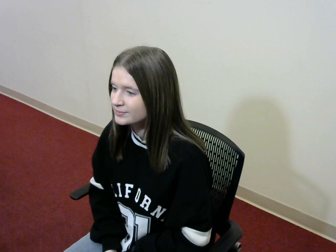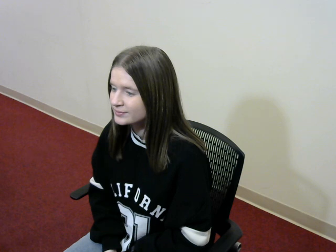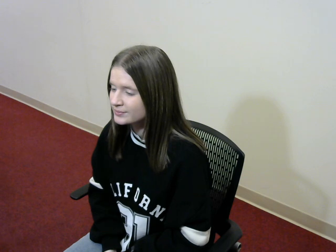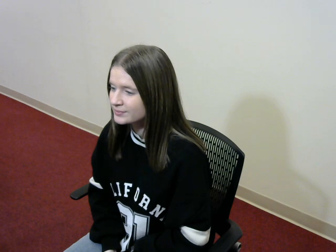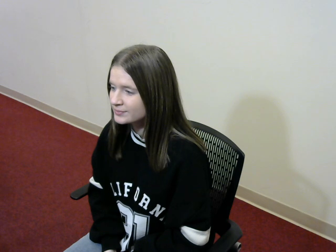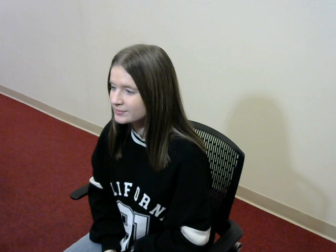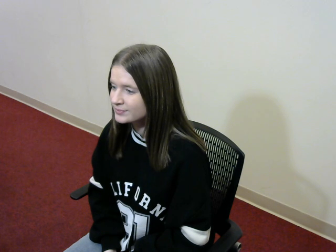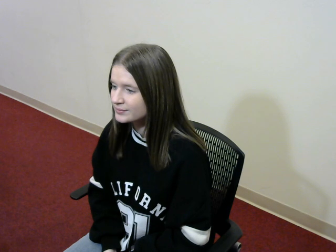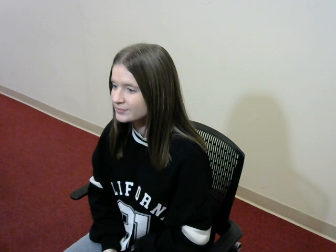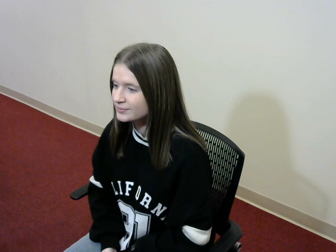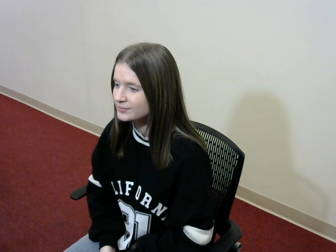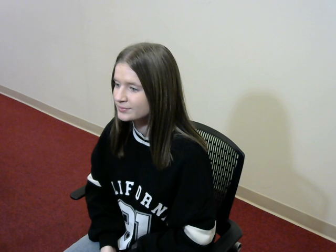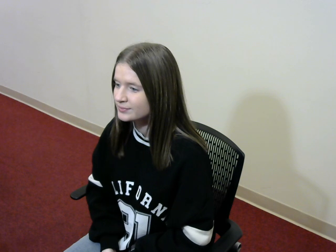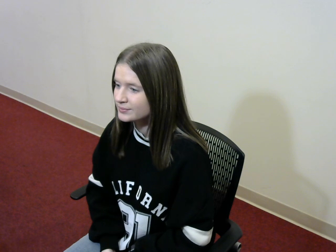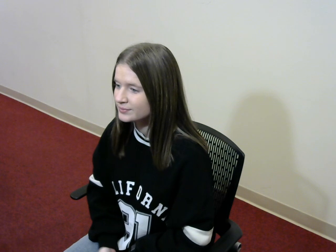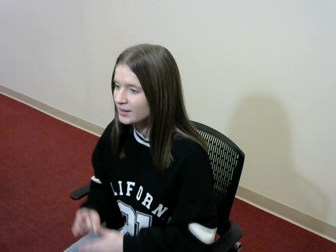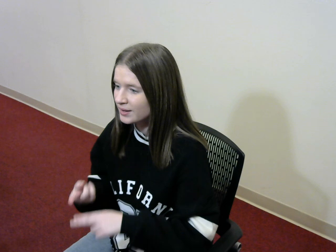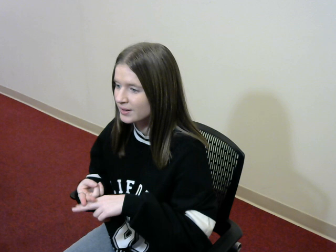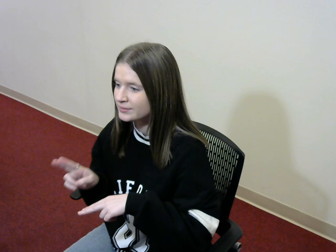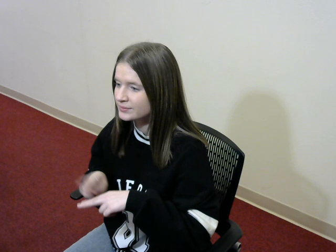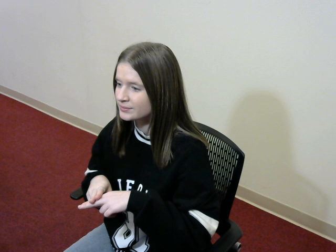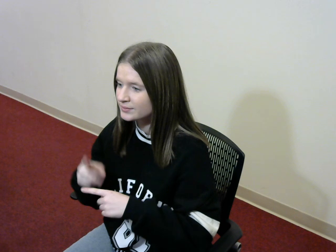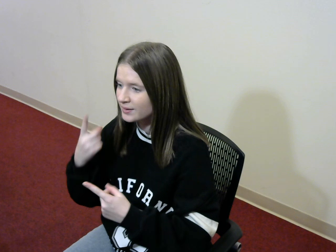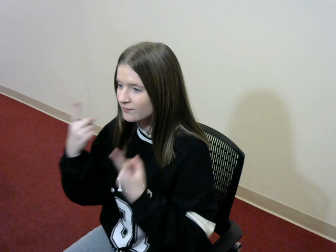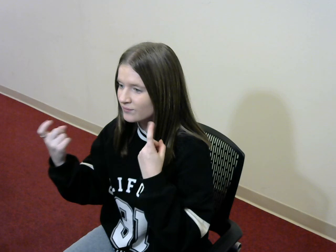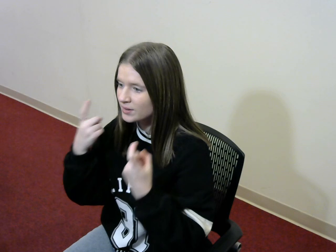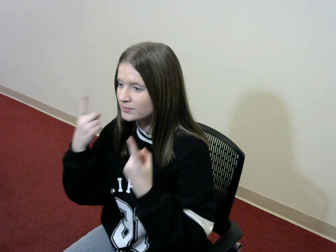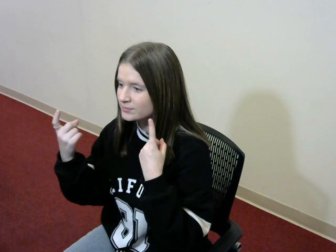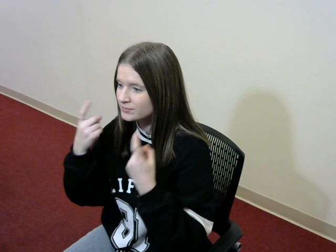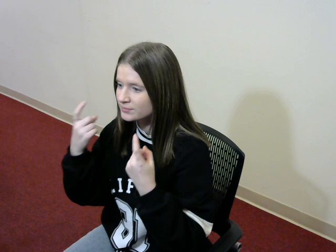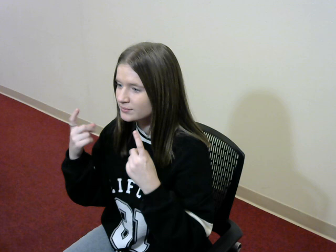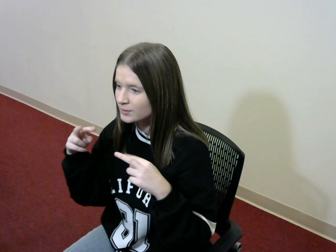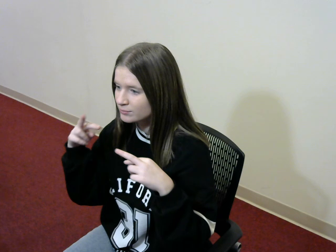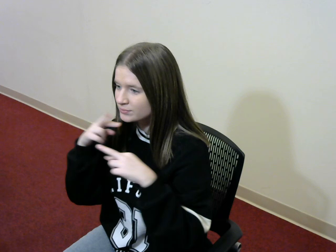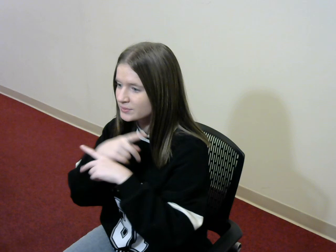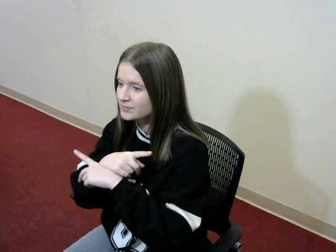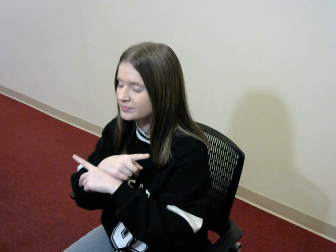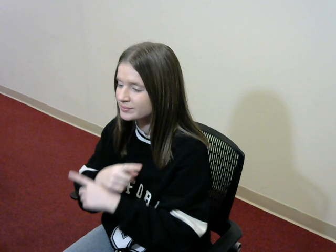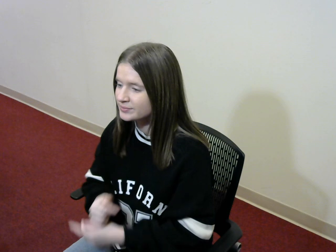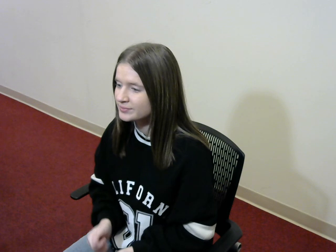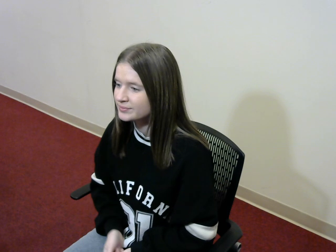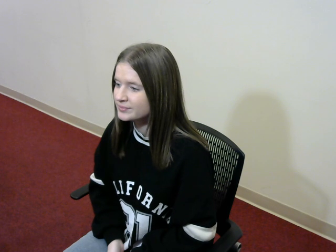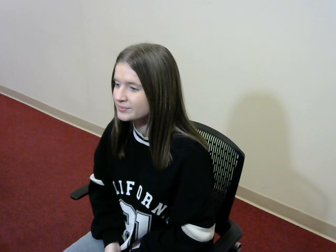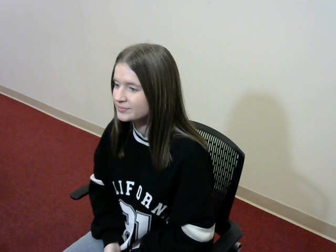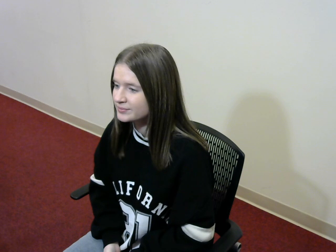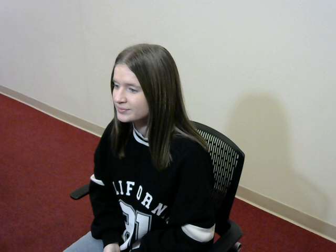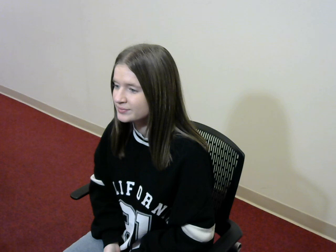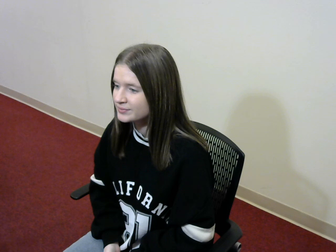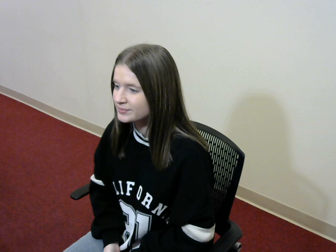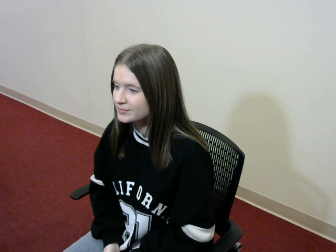Bu məlumat səhvdir